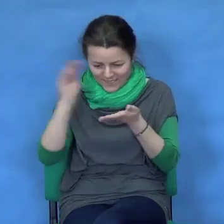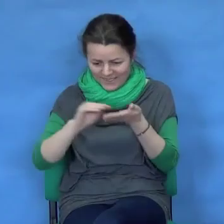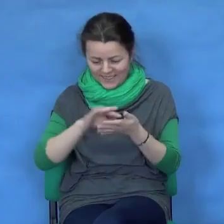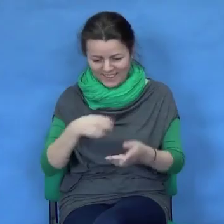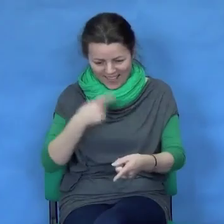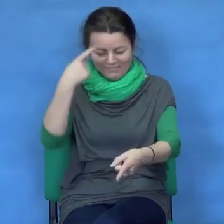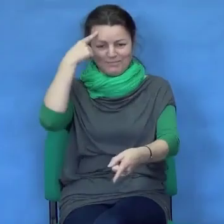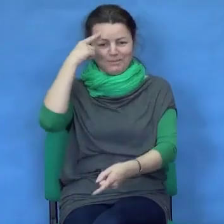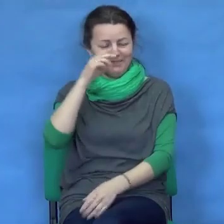Teraz sobie o tym przypomniałam.